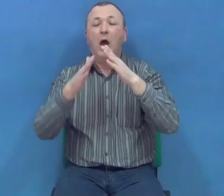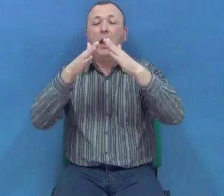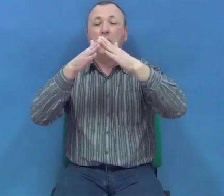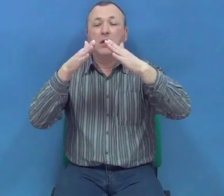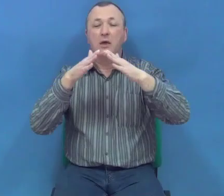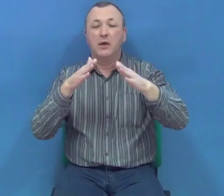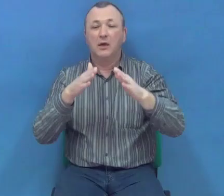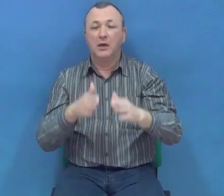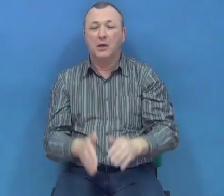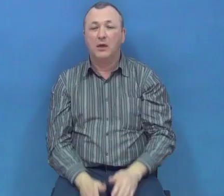Namiot.